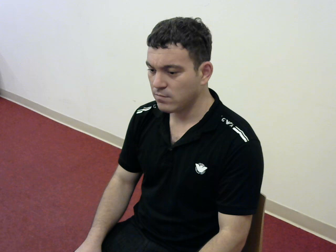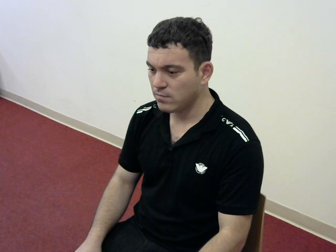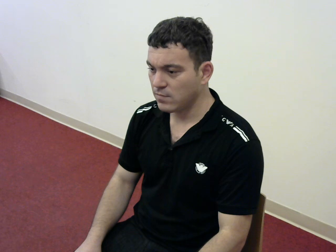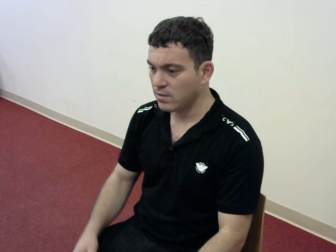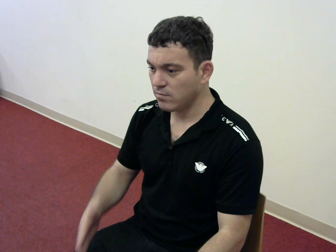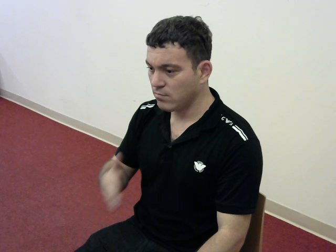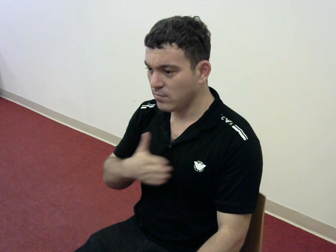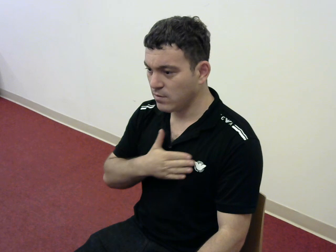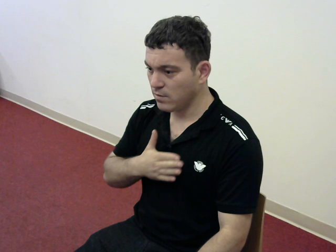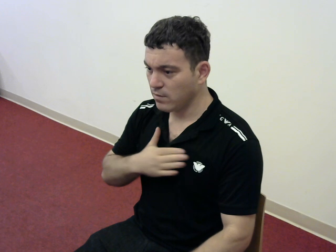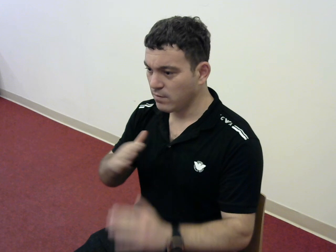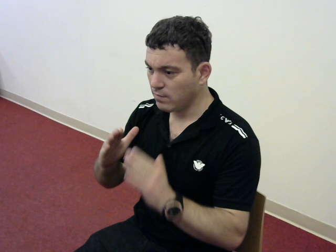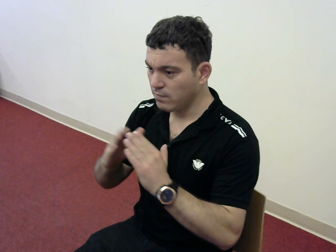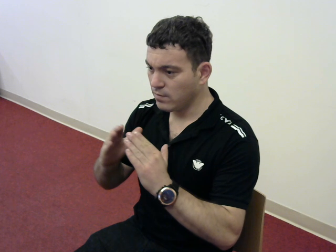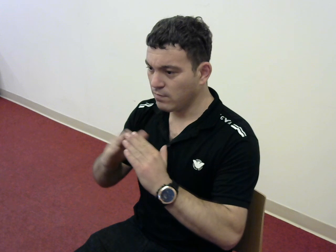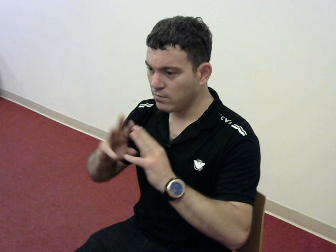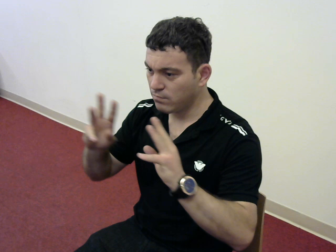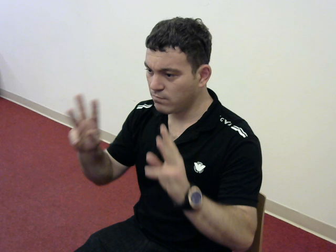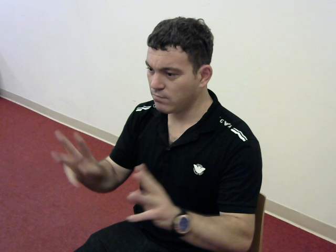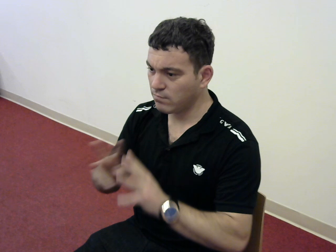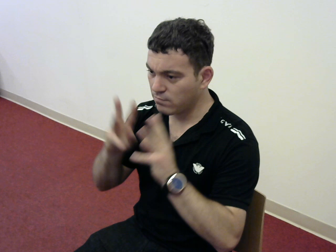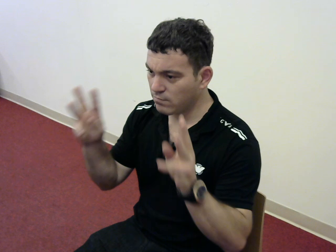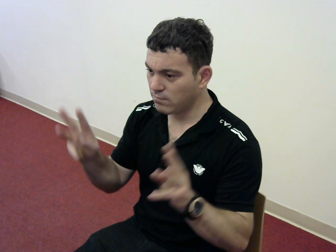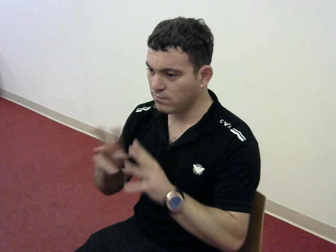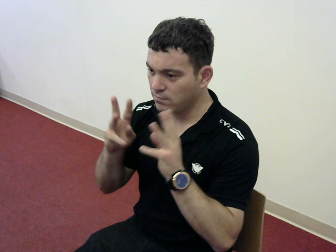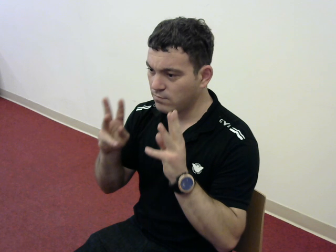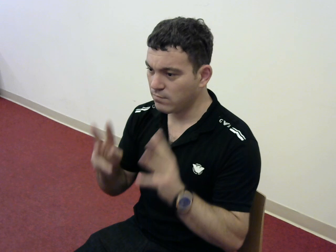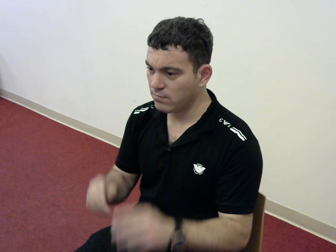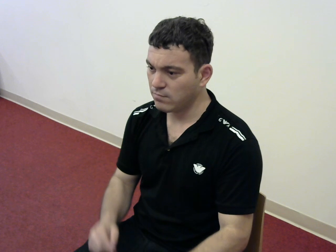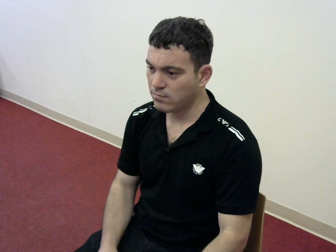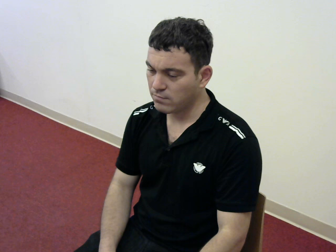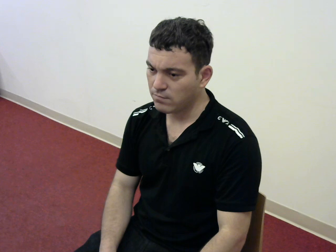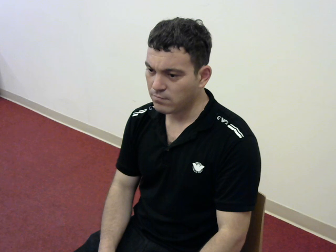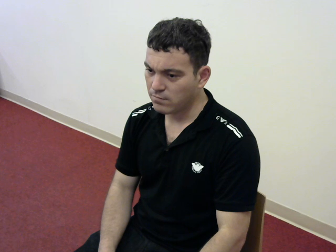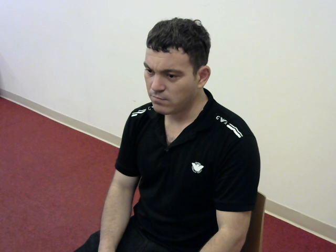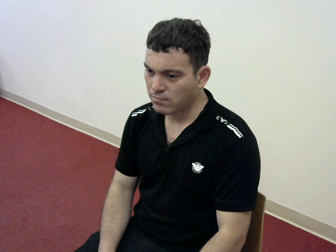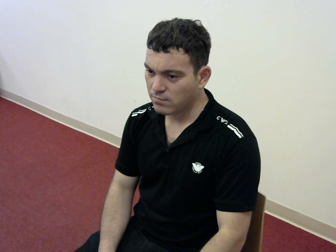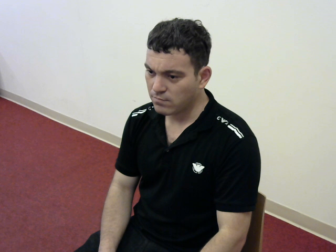Bizim evizim yanır